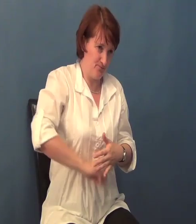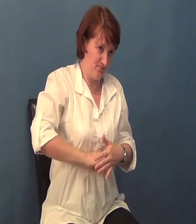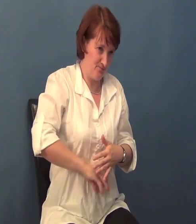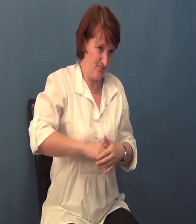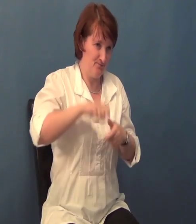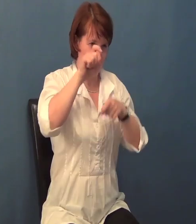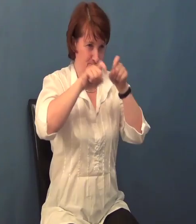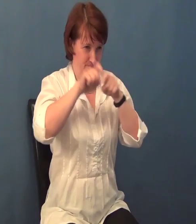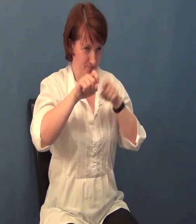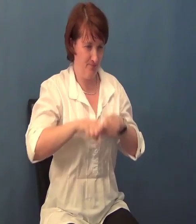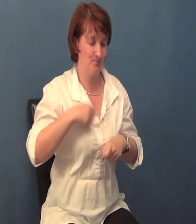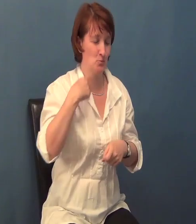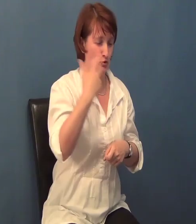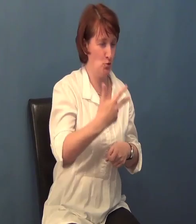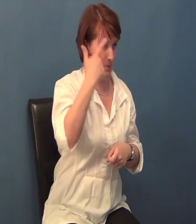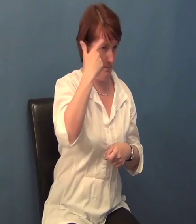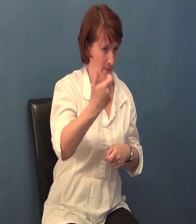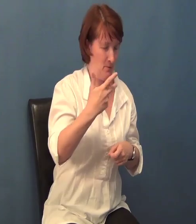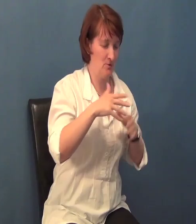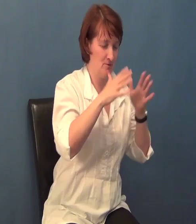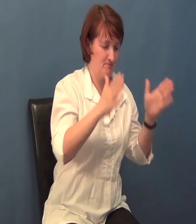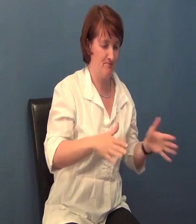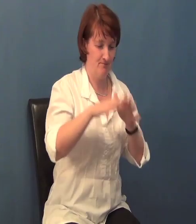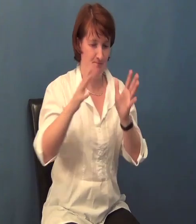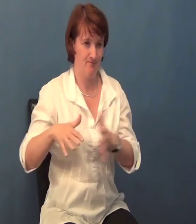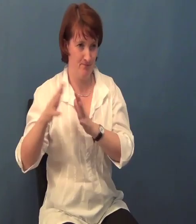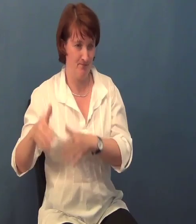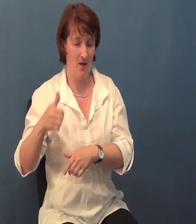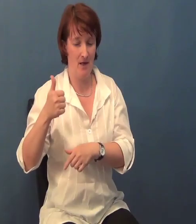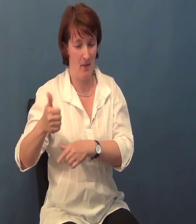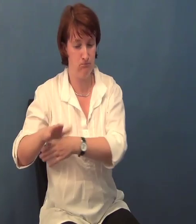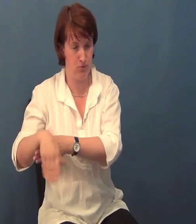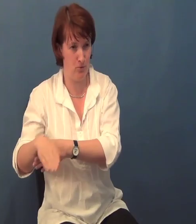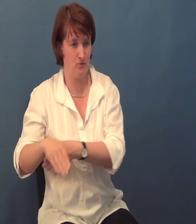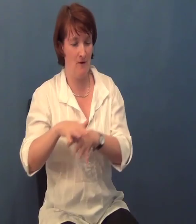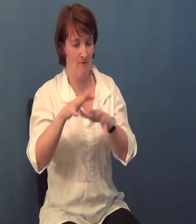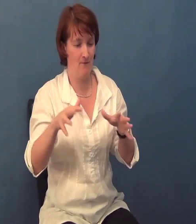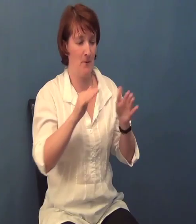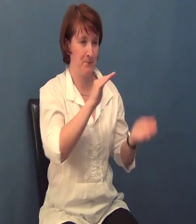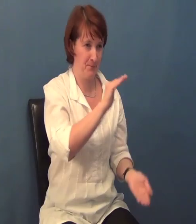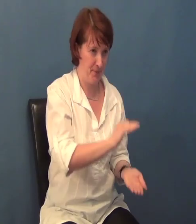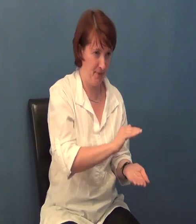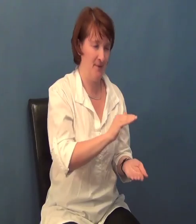Schodzi na dół, ma tam trzy, pamiętaj, trzy duże pojemniki ustawione w rzędzie. Jeden po prawej jest pusty, środkowy napełniony, ten po lewej nie jest całkowicie pełny.